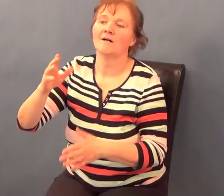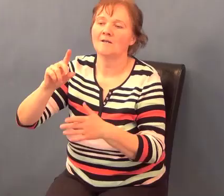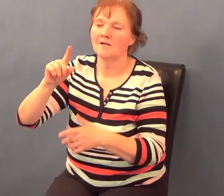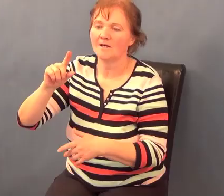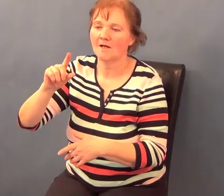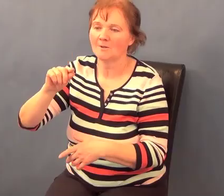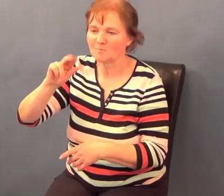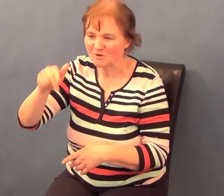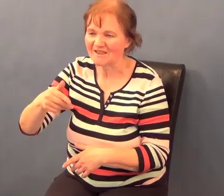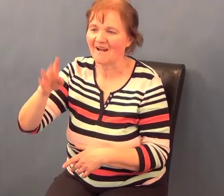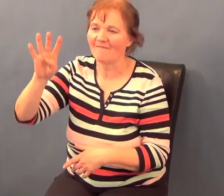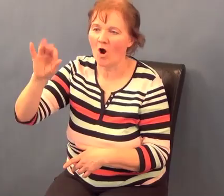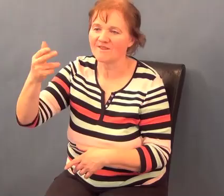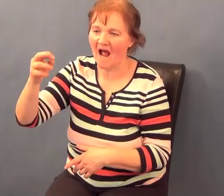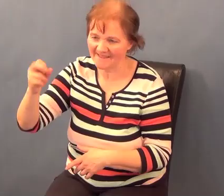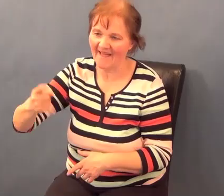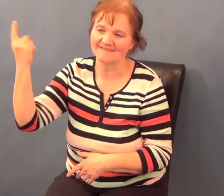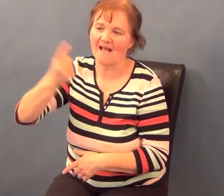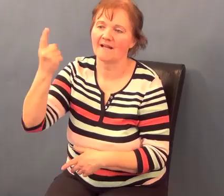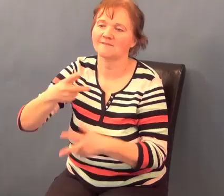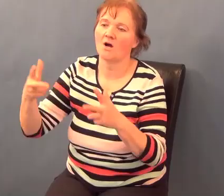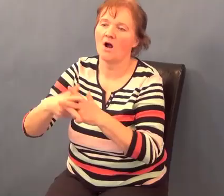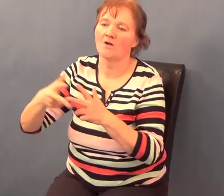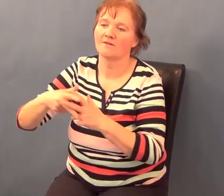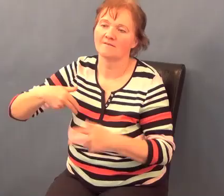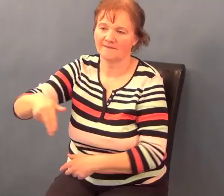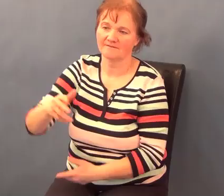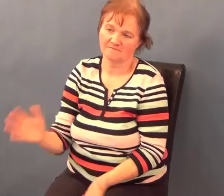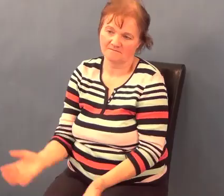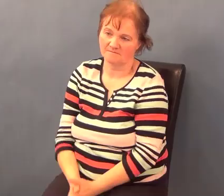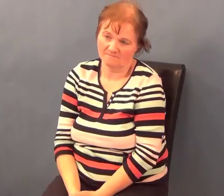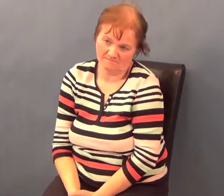Zakaz chodzenia przez konie przy fontannie.